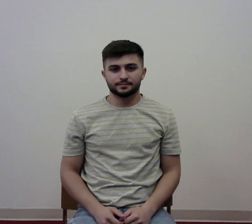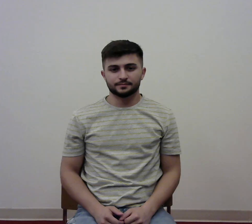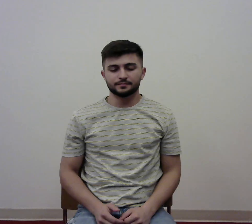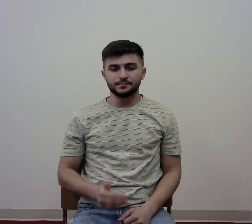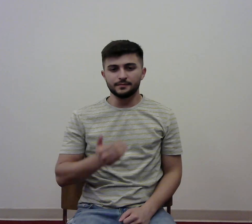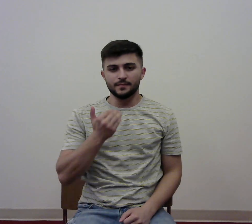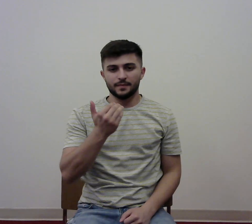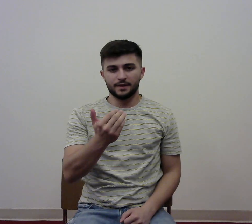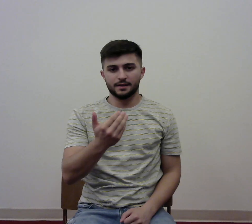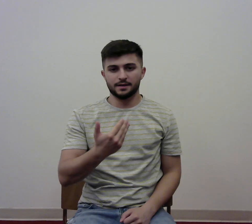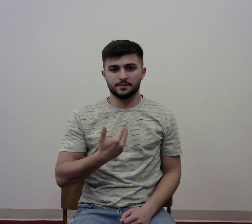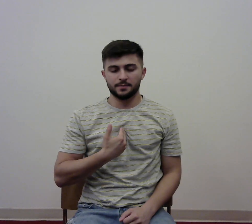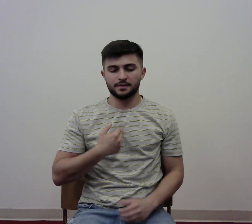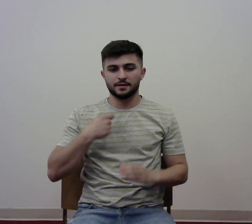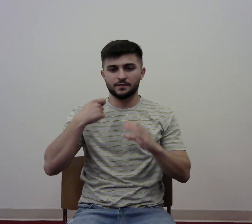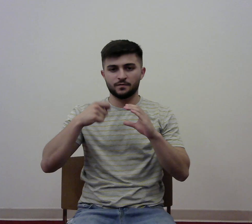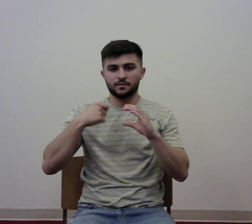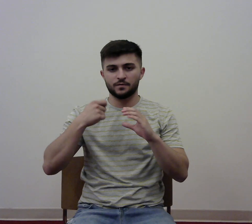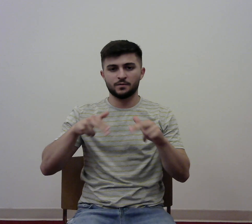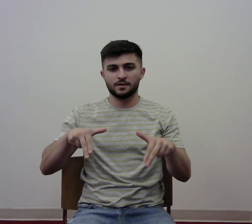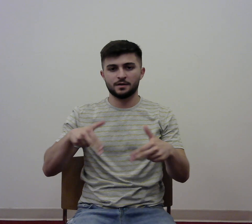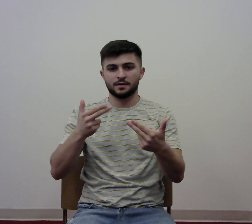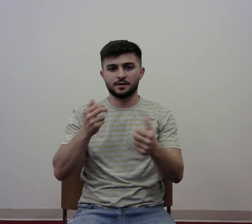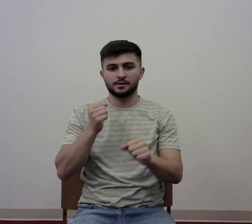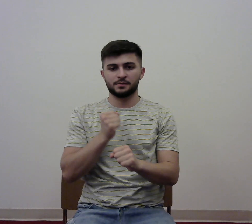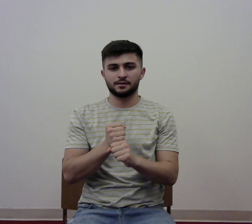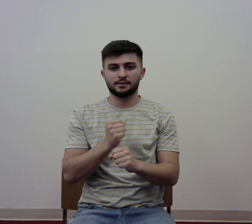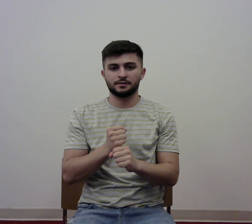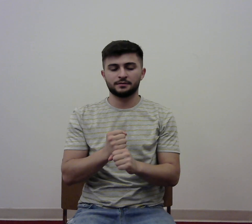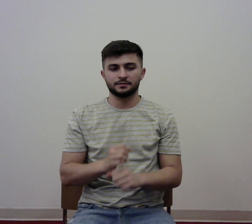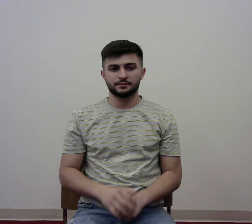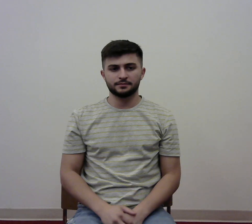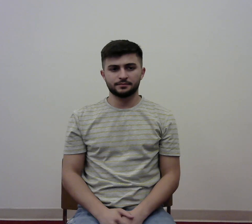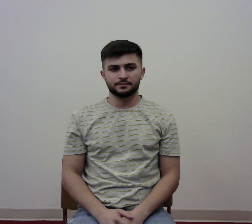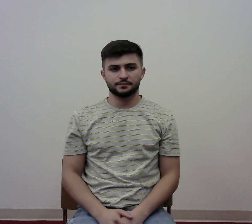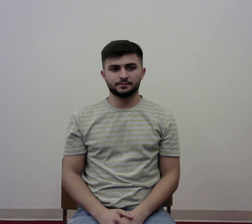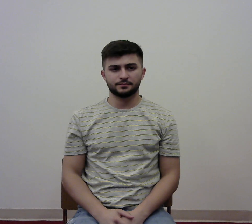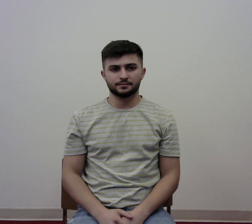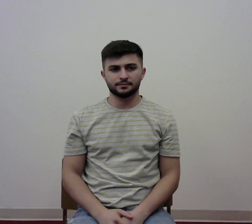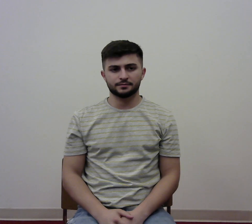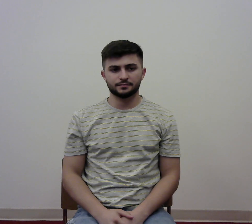Siz mənə video zəng edin